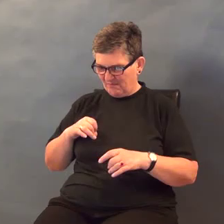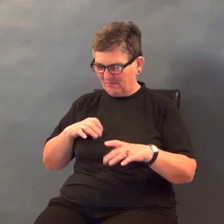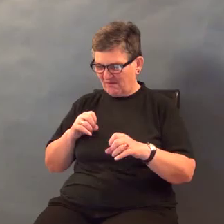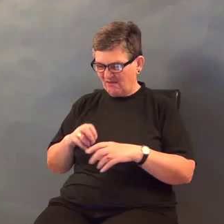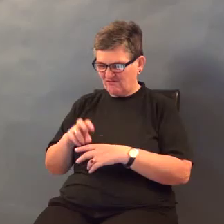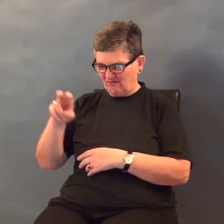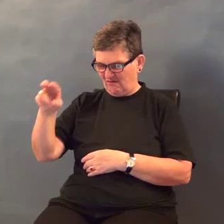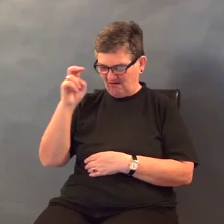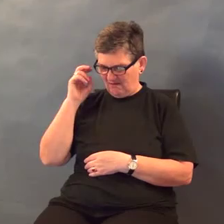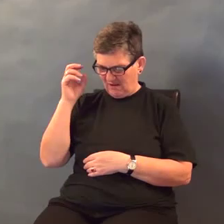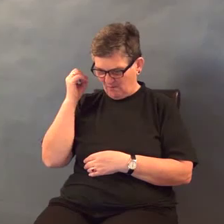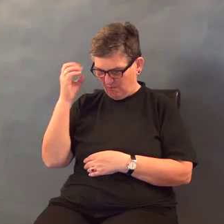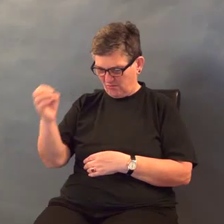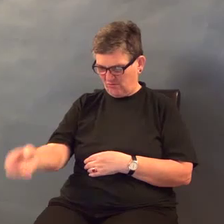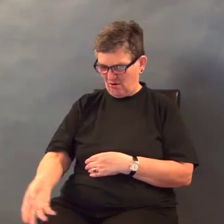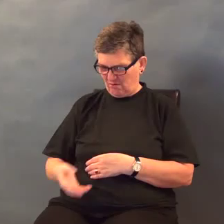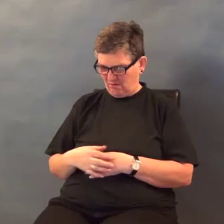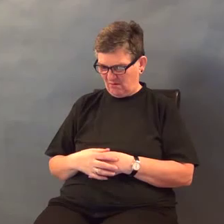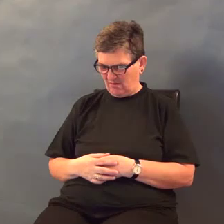Biegać po torach tramwajowych lub kolejowych